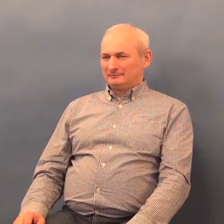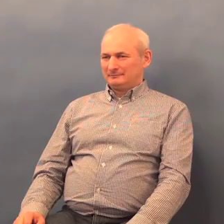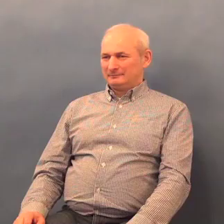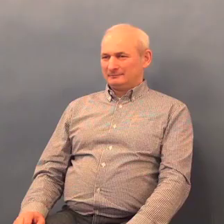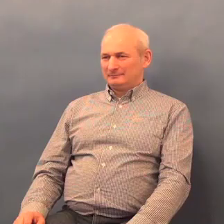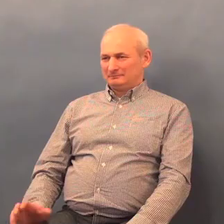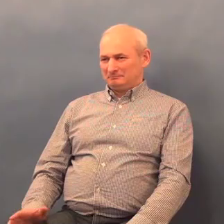Już?